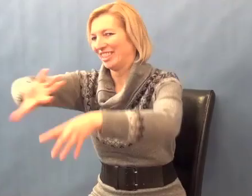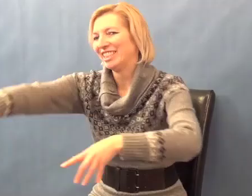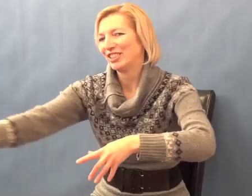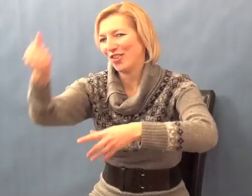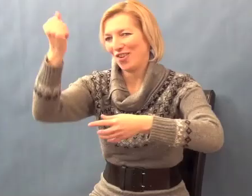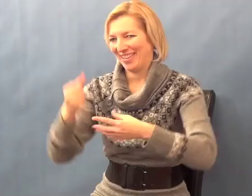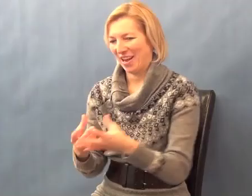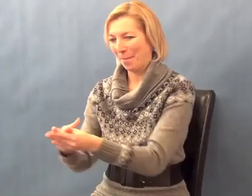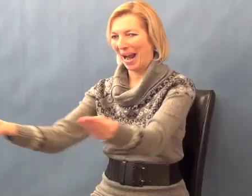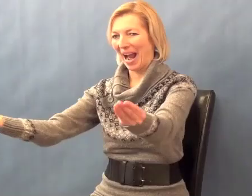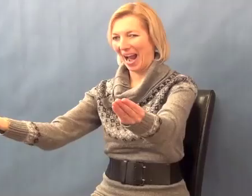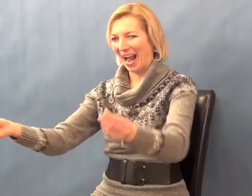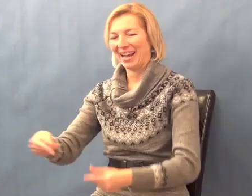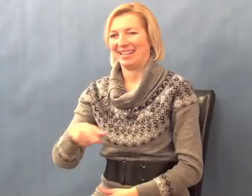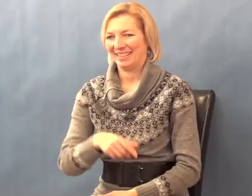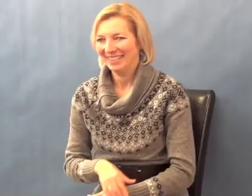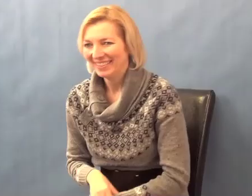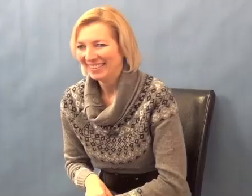On ukradł wszystko.